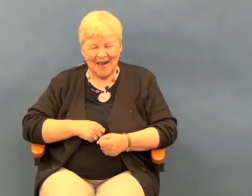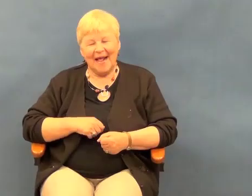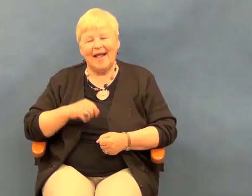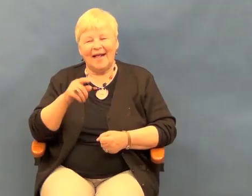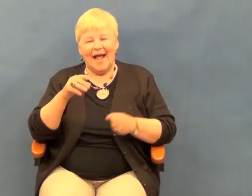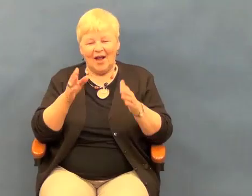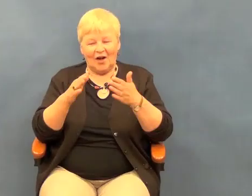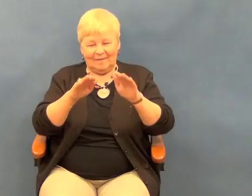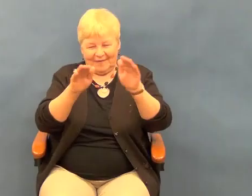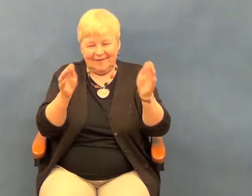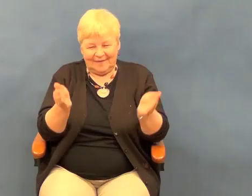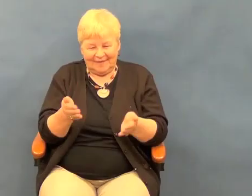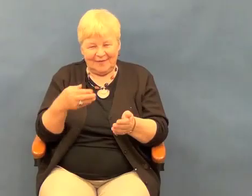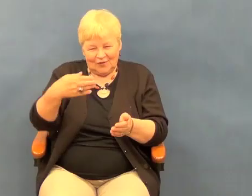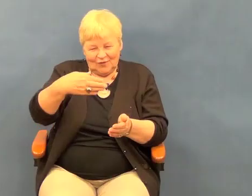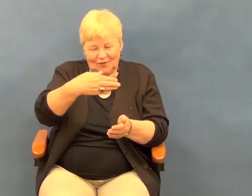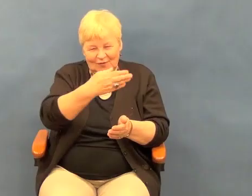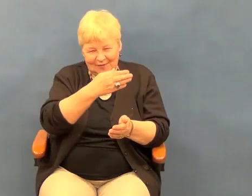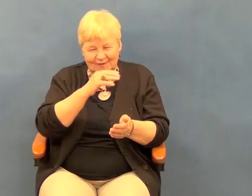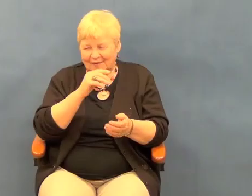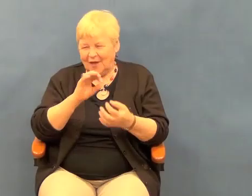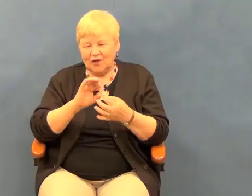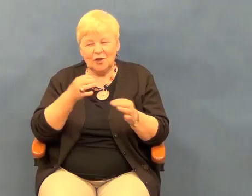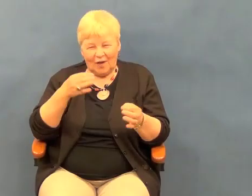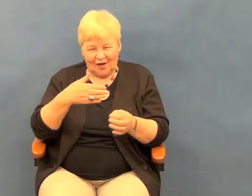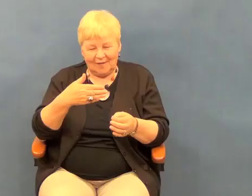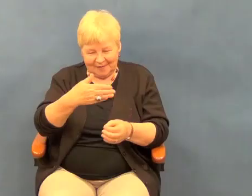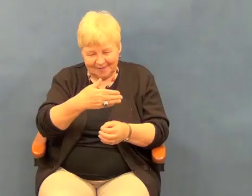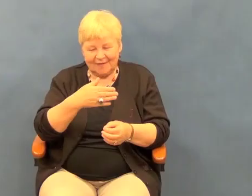W akwarium pływa ryba, złota rybka.